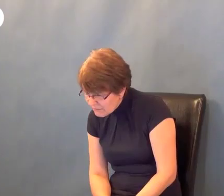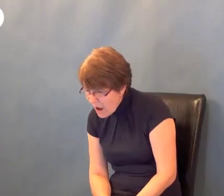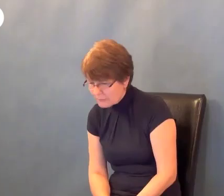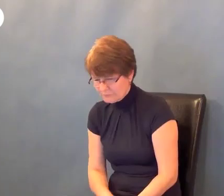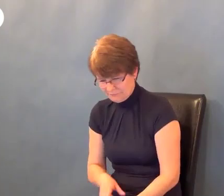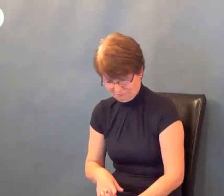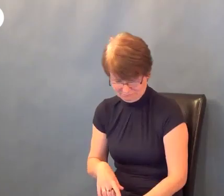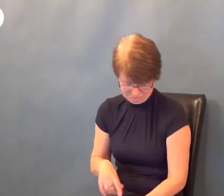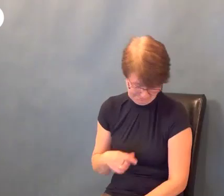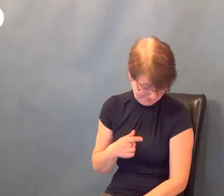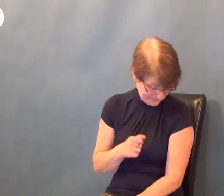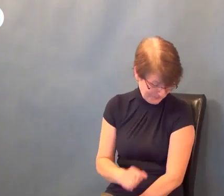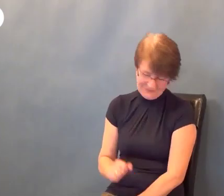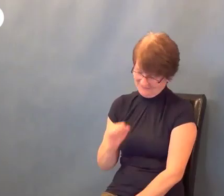No fajne.